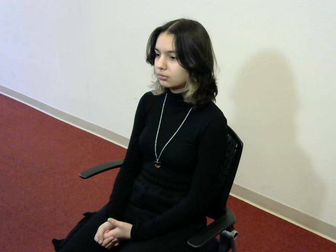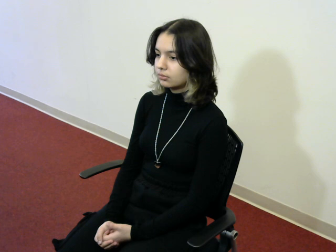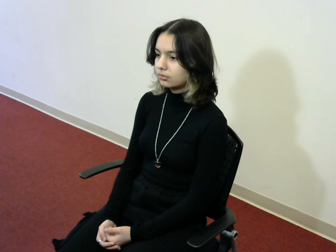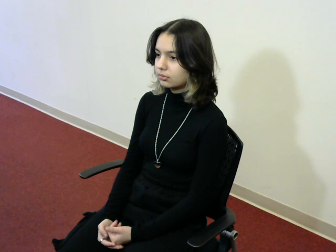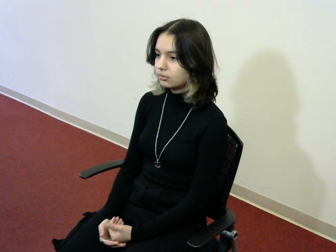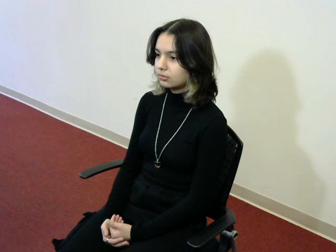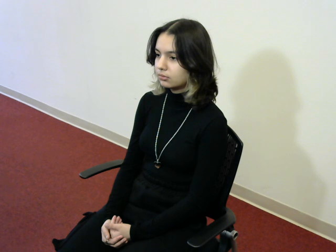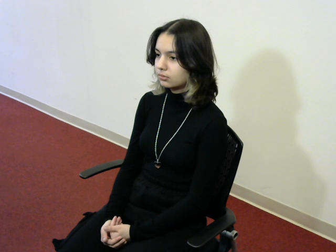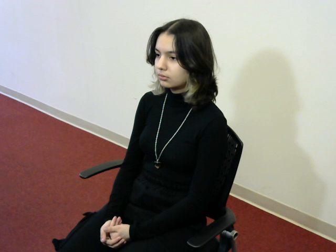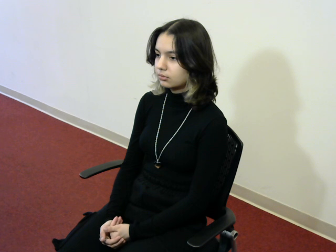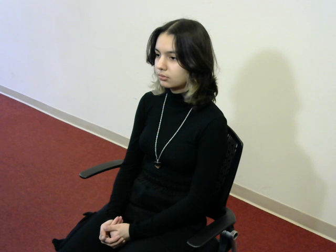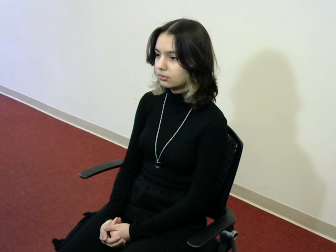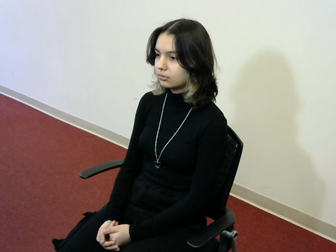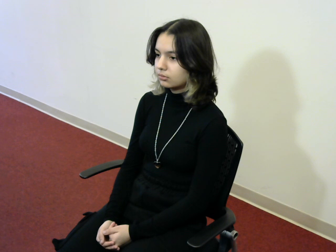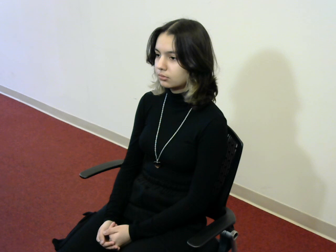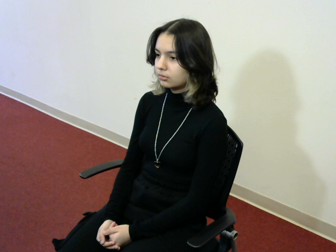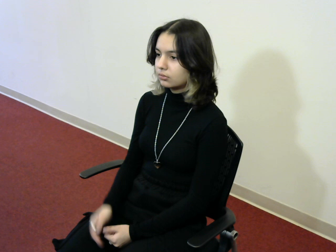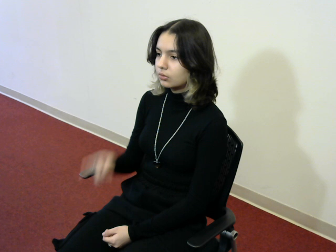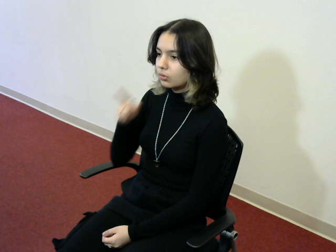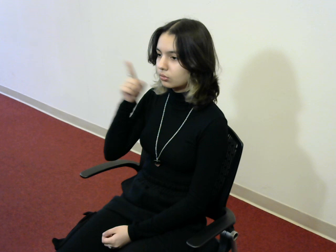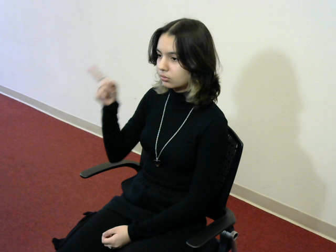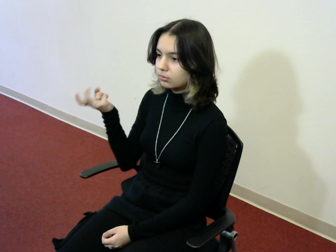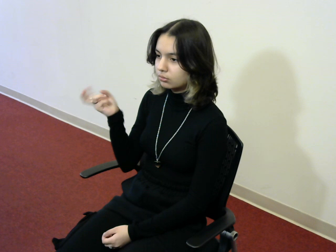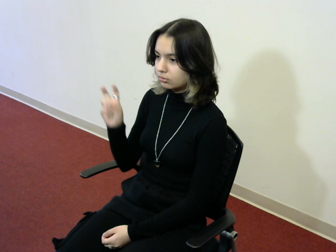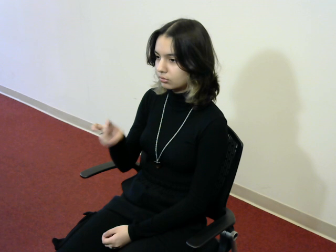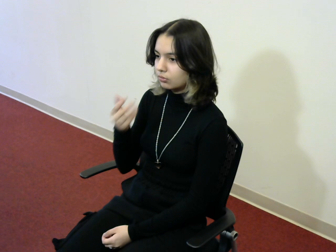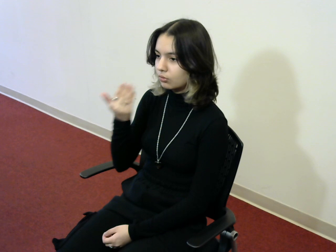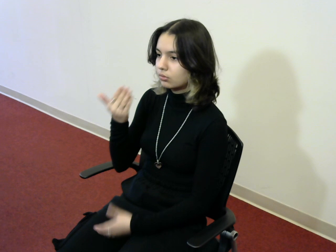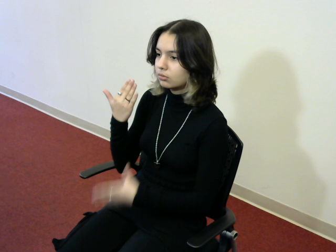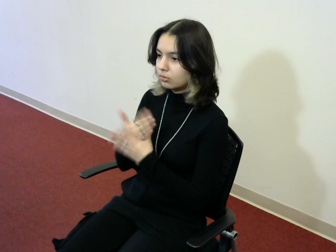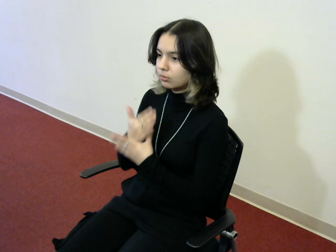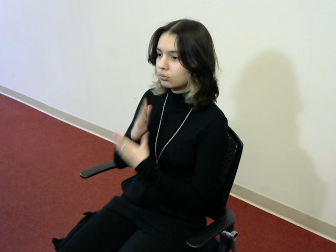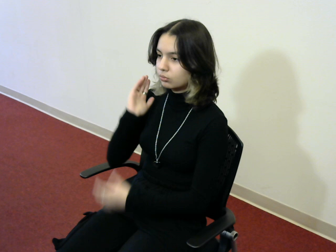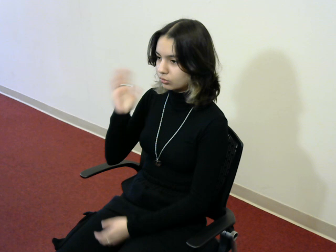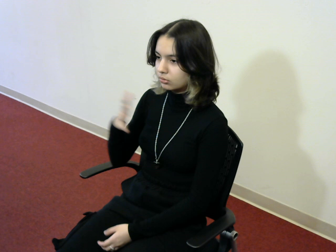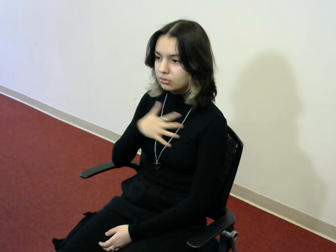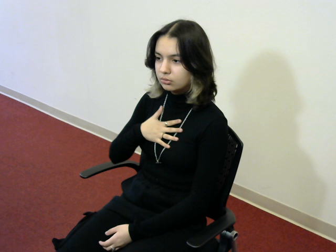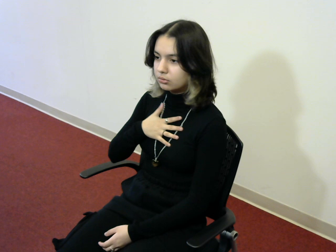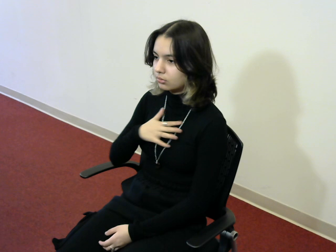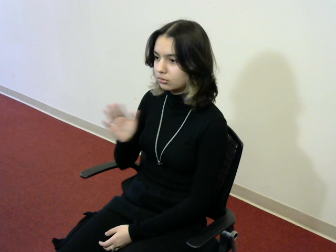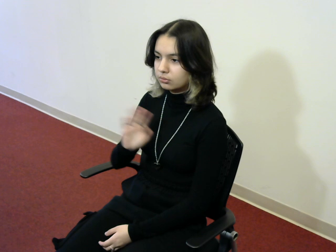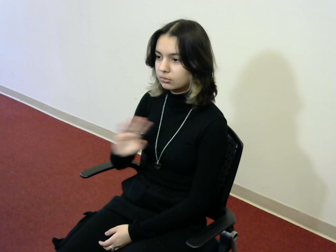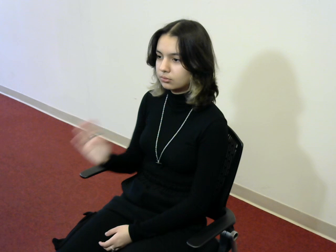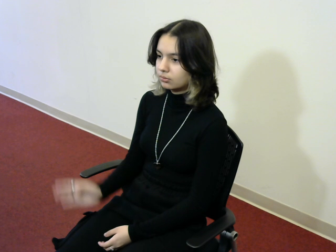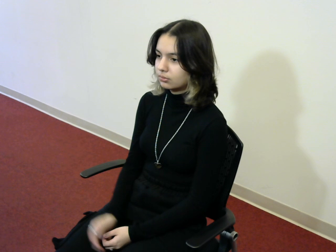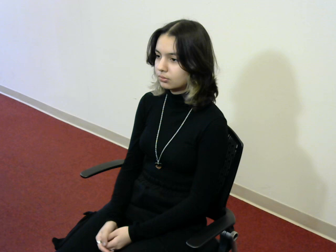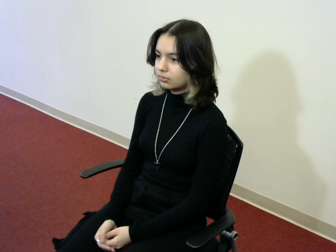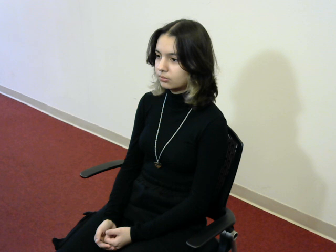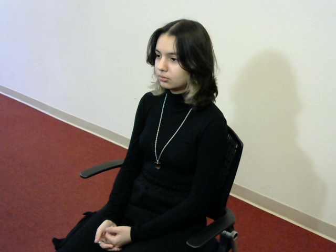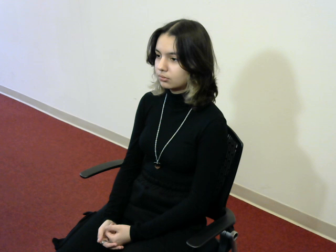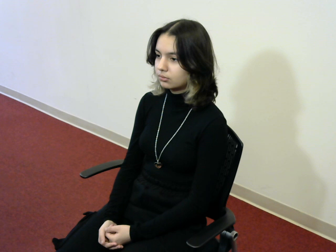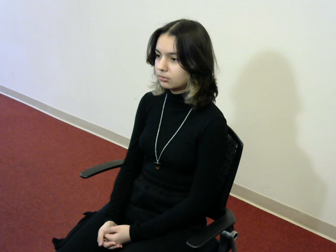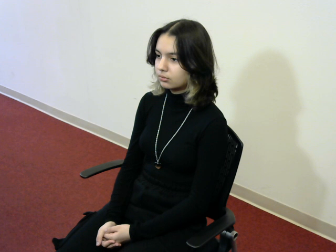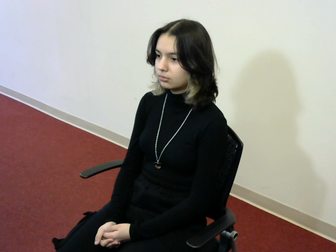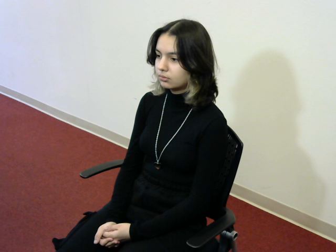O gəlib sizə kömək edəcək, narahat olmayın